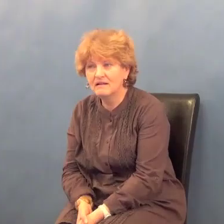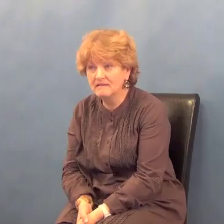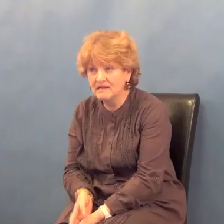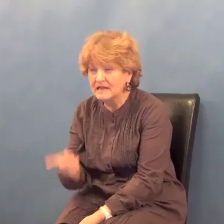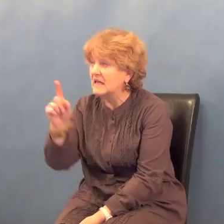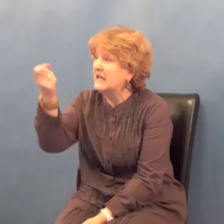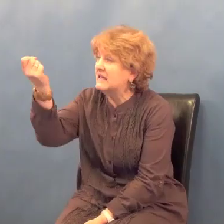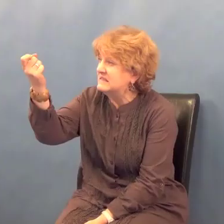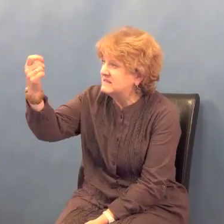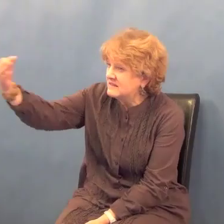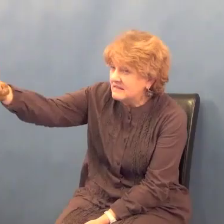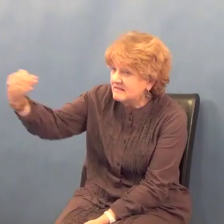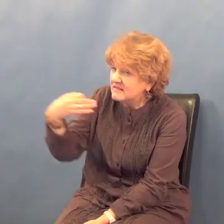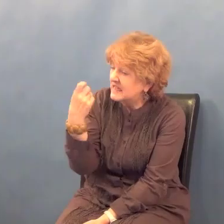Za chwilę samochód przejedzie.